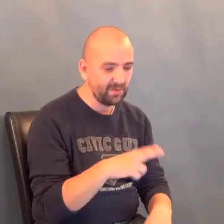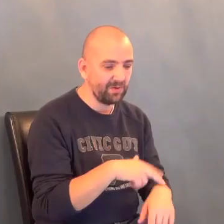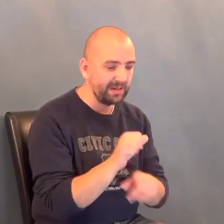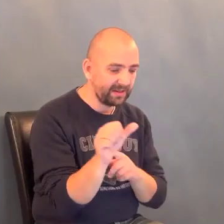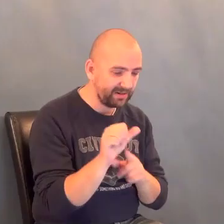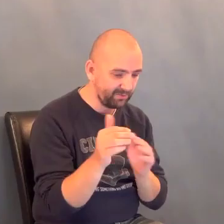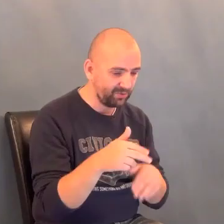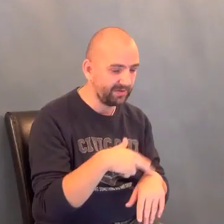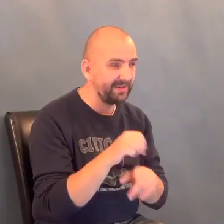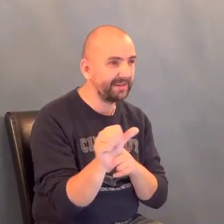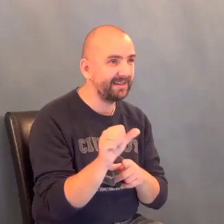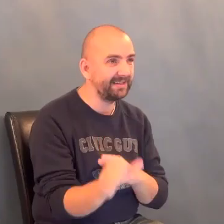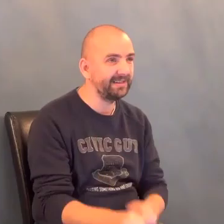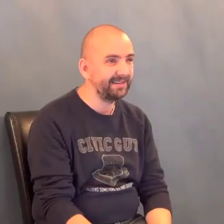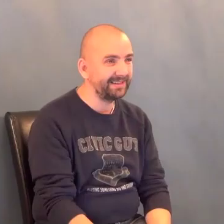Możemy o godzinie jedenastej.